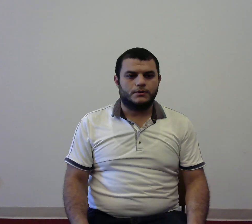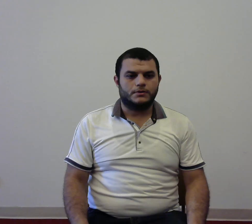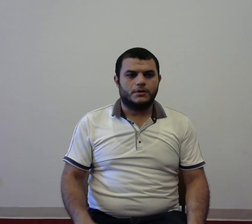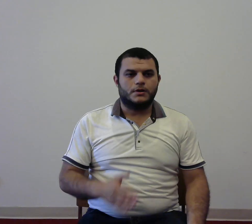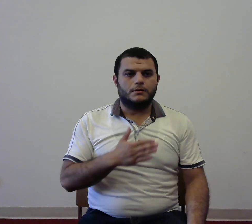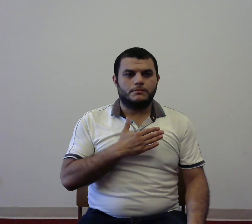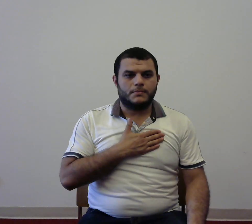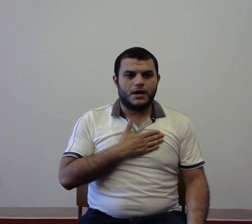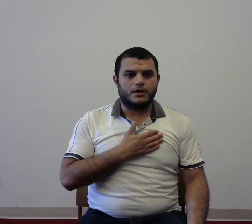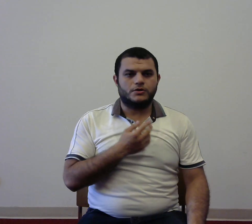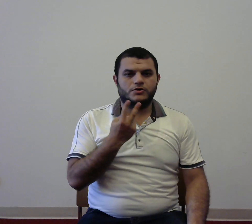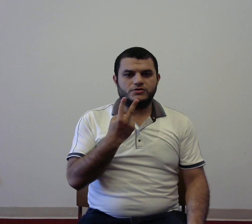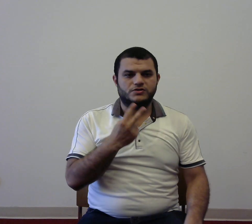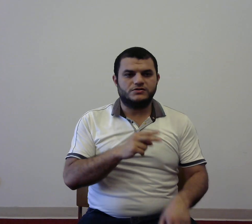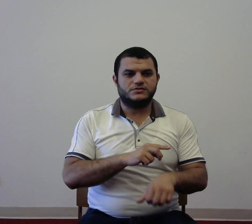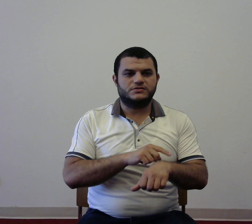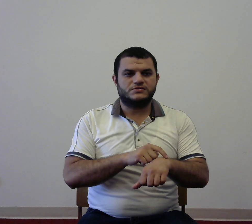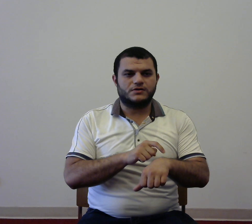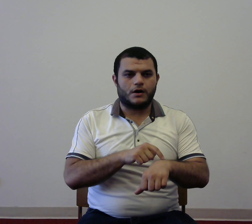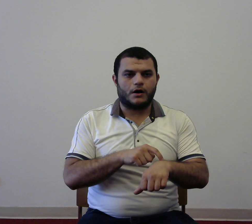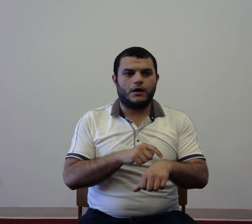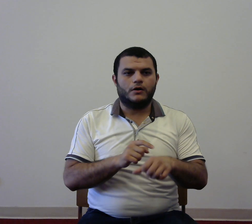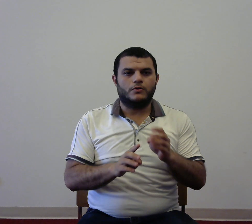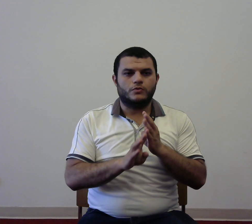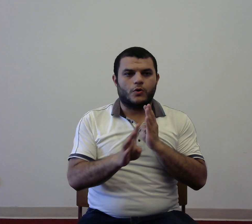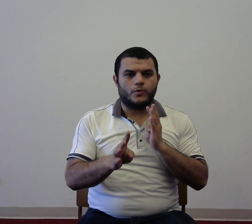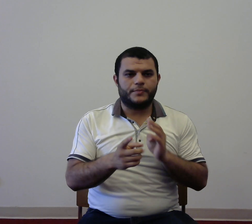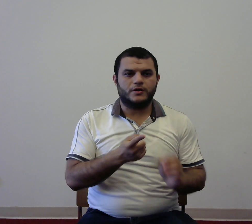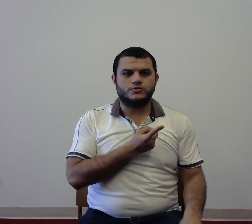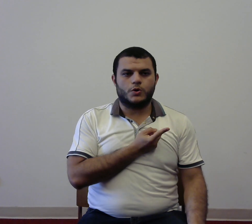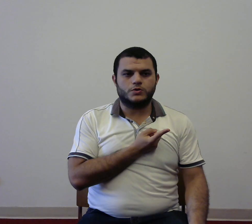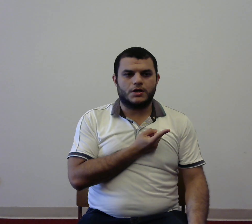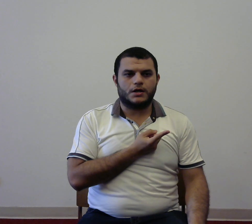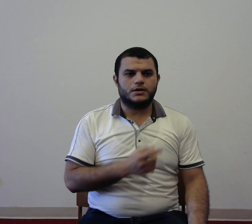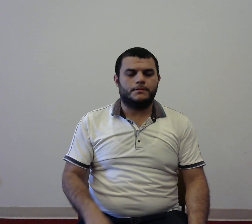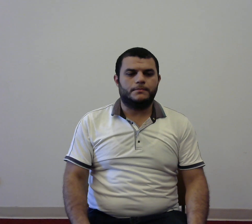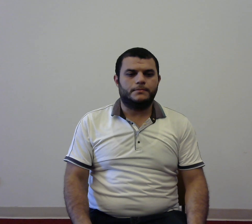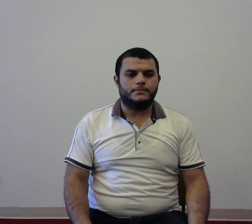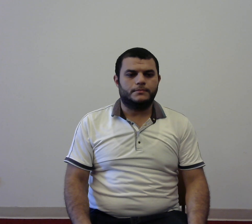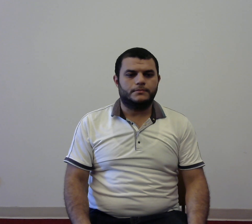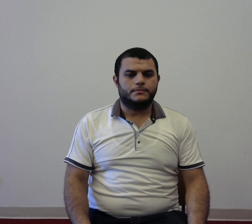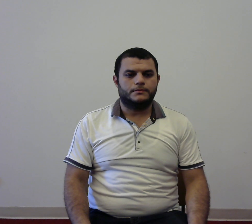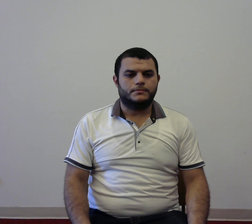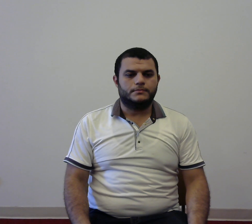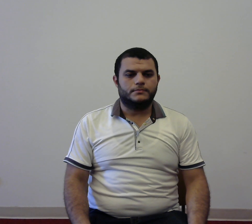Mən iki saatdır növbədə gözləyirəm